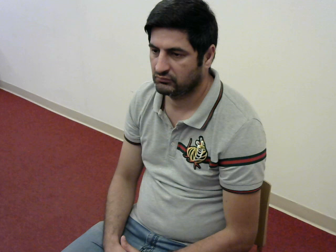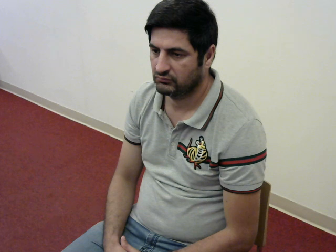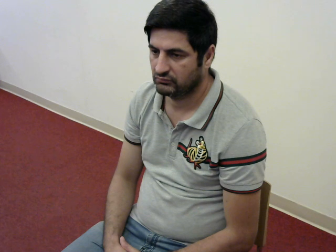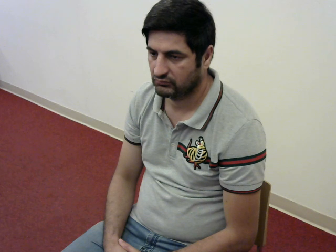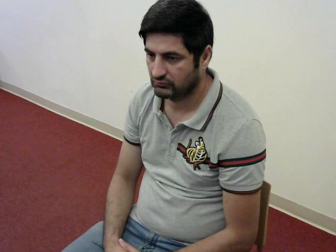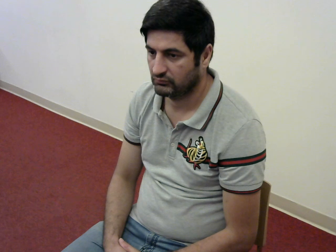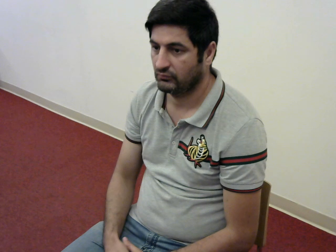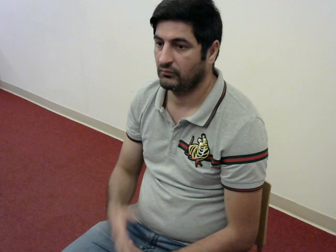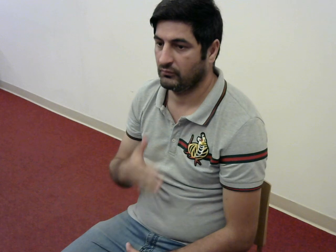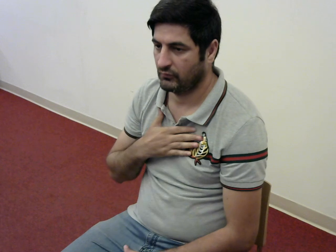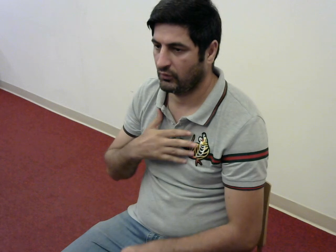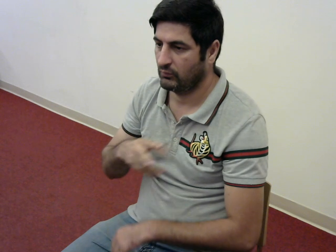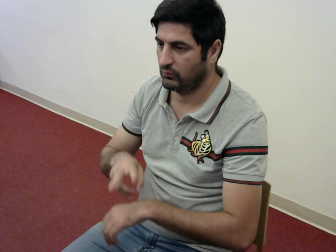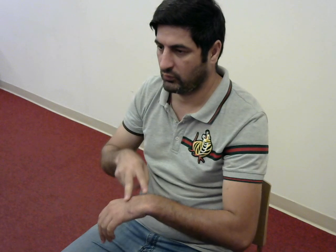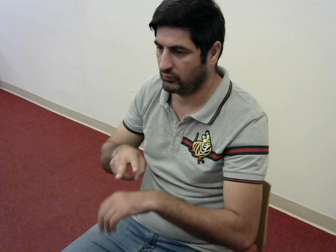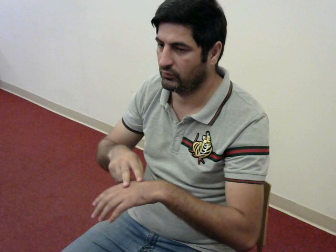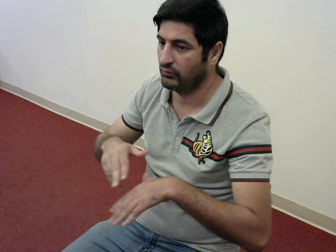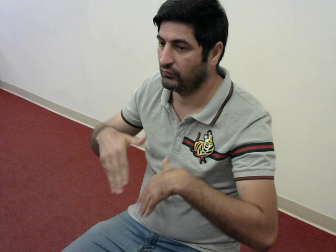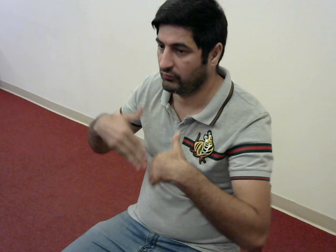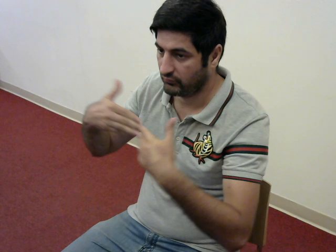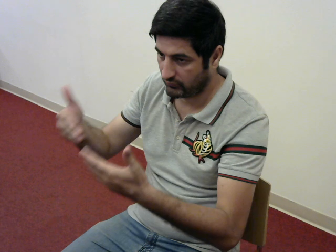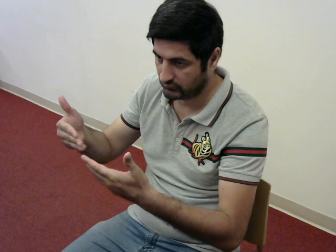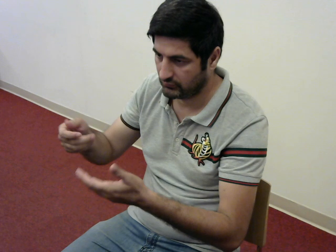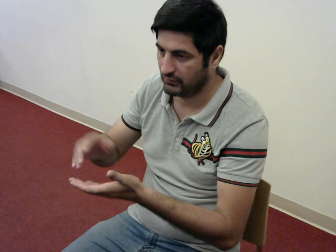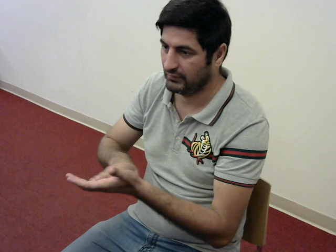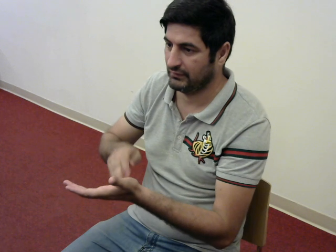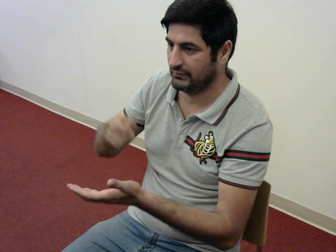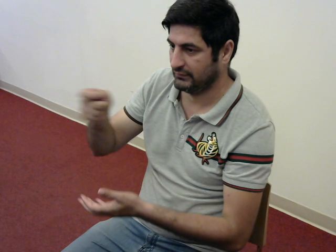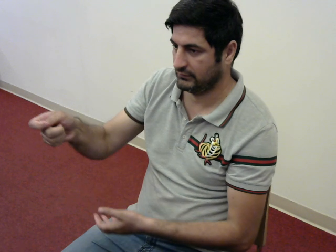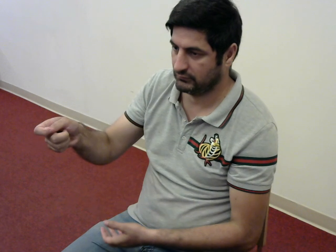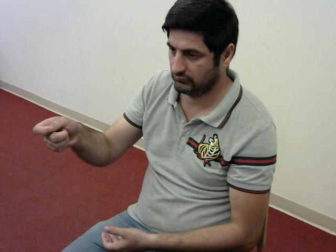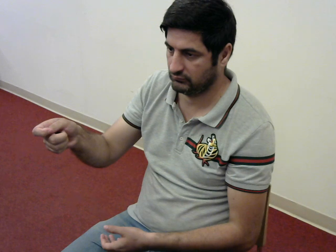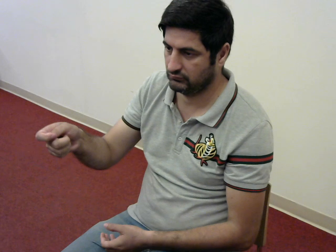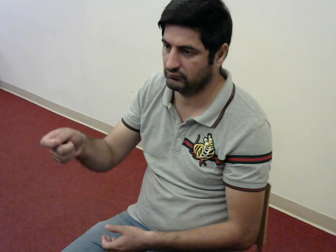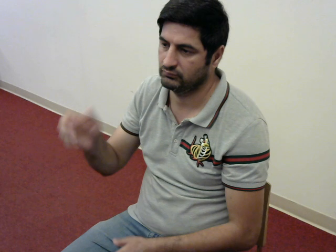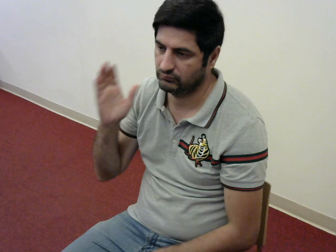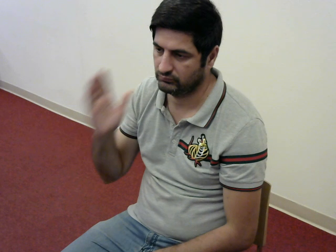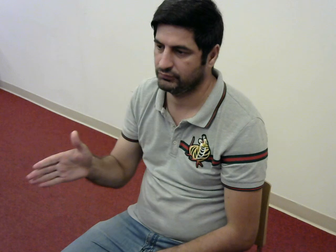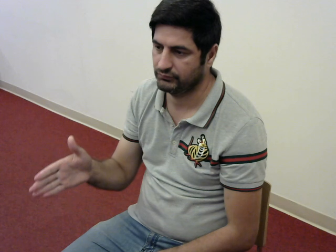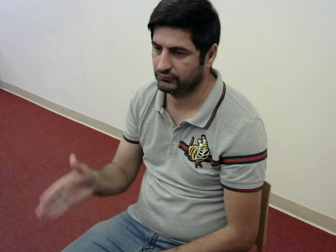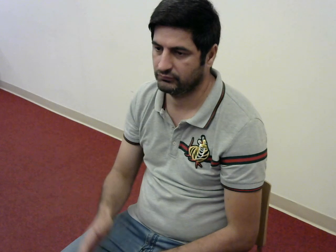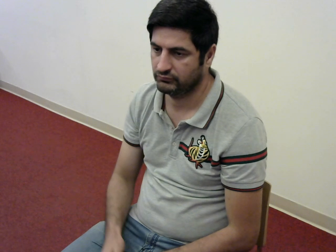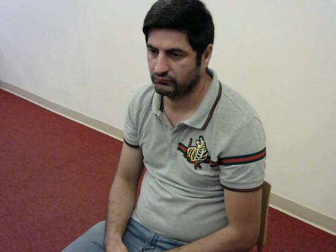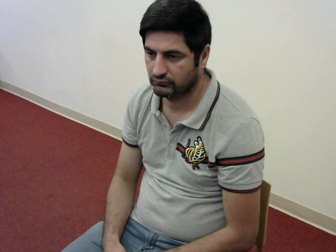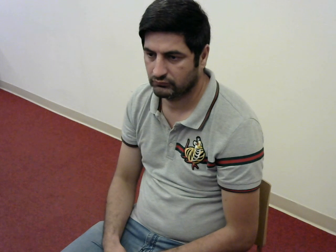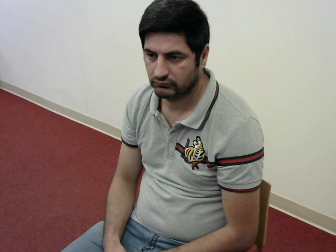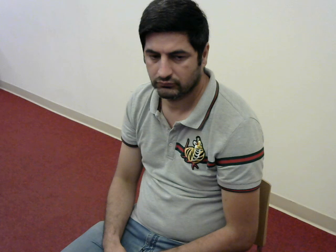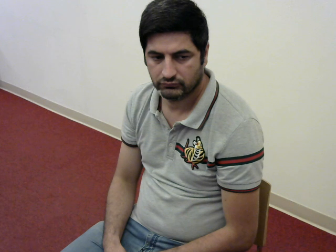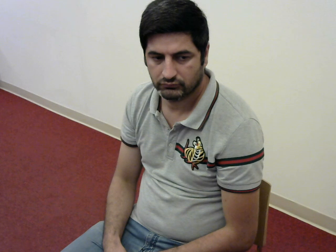Mən polisə müraciət edəcəyəm